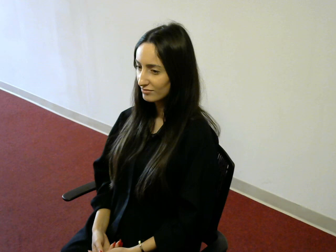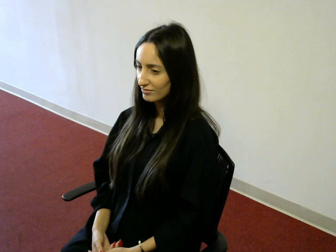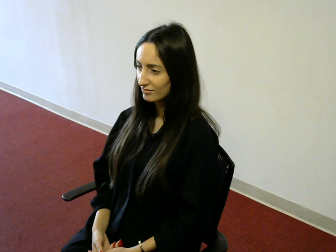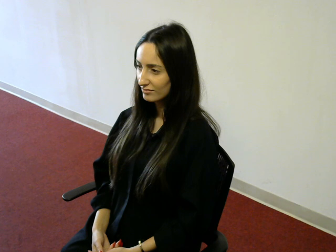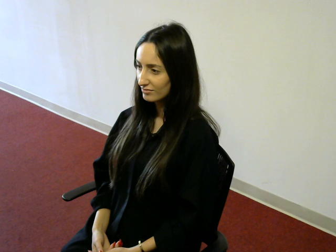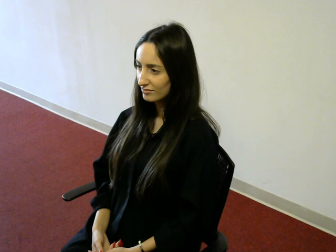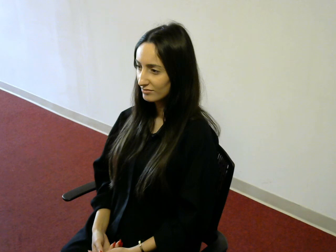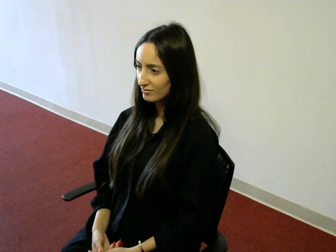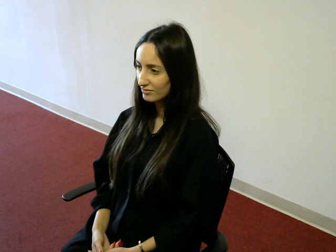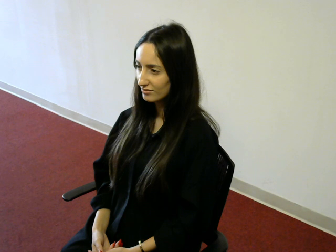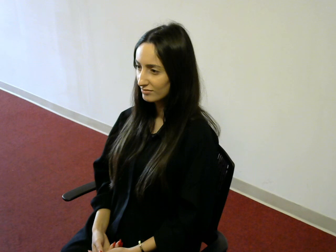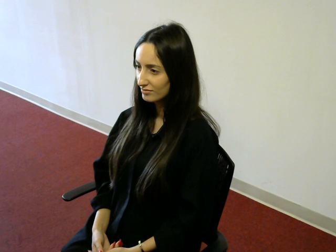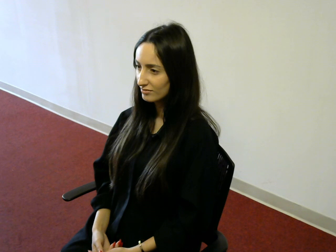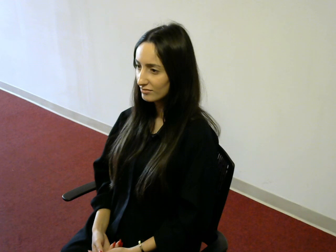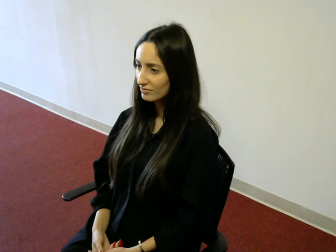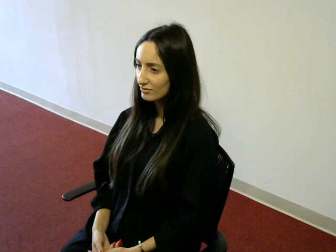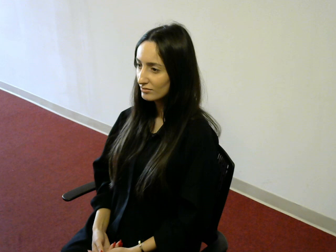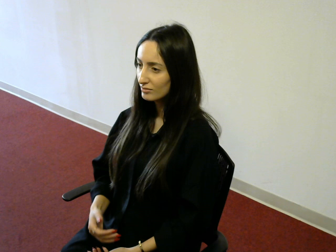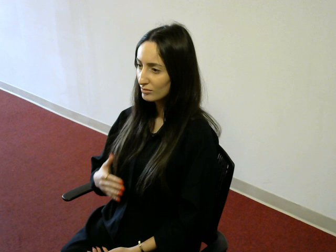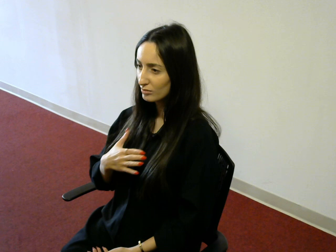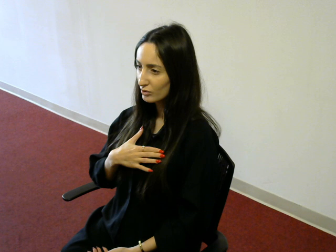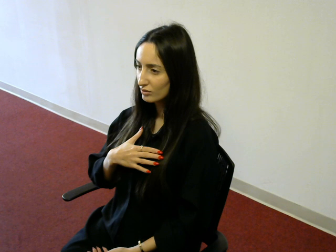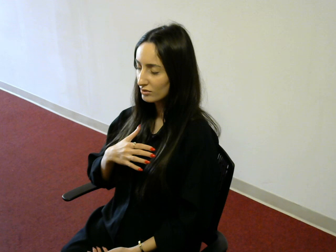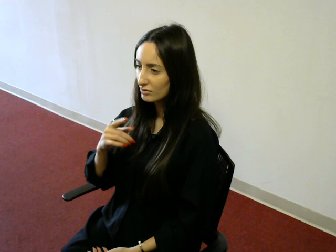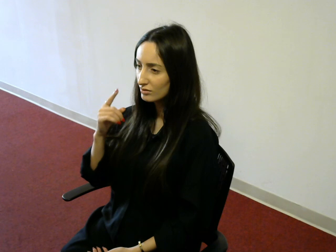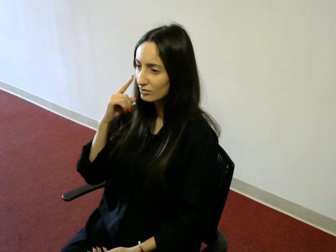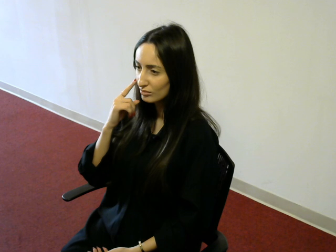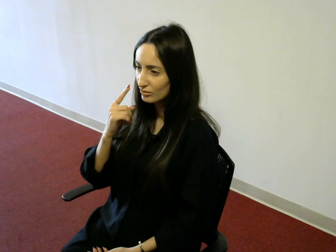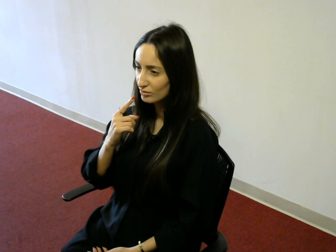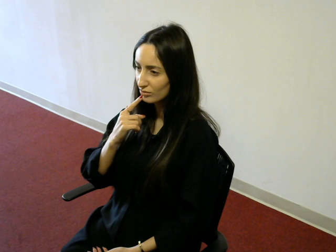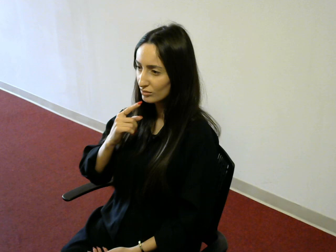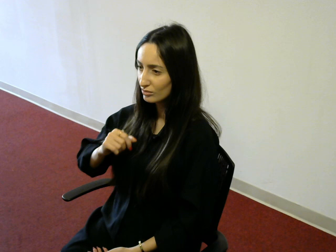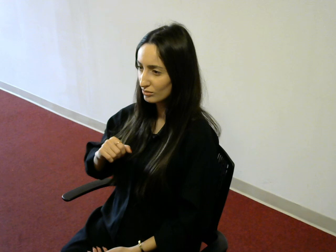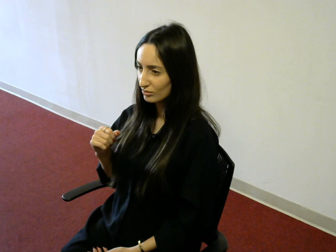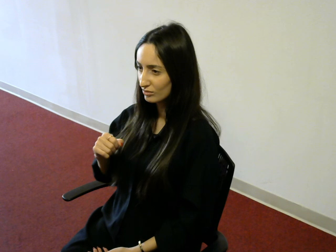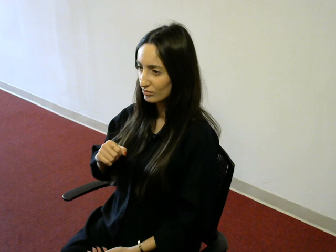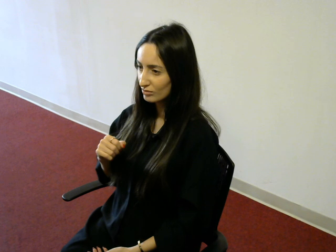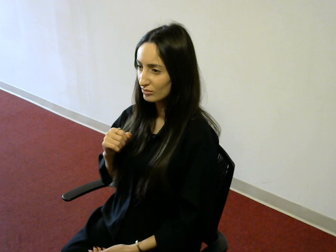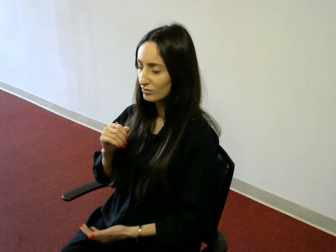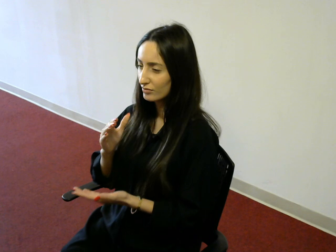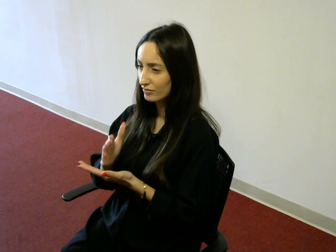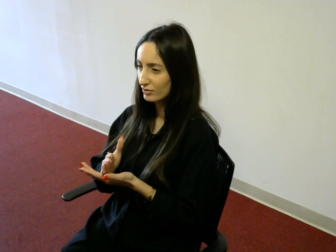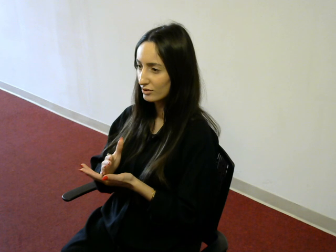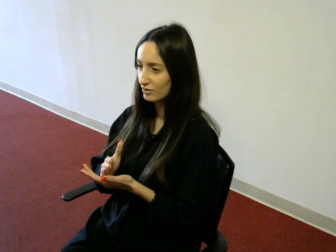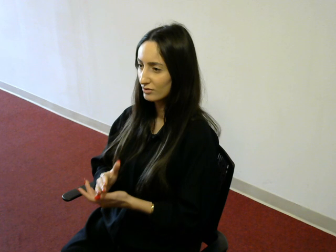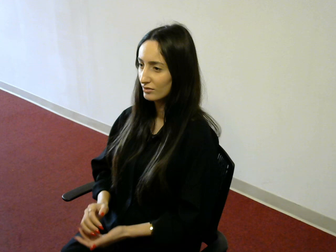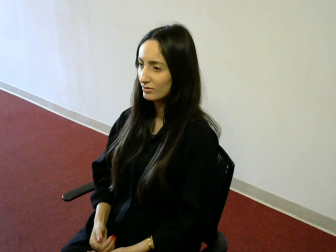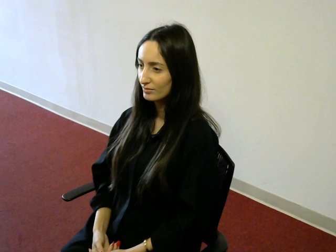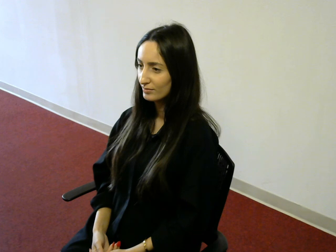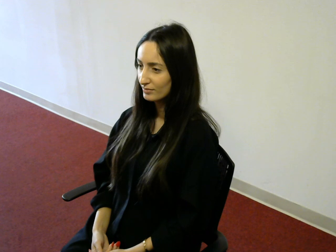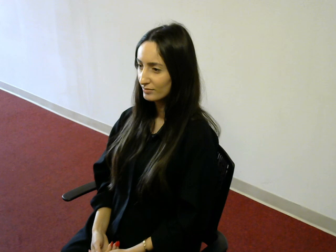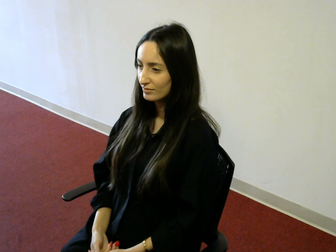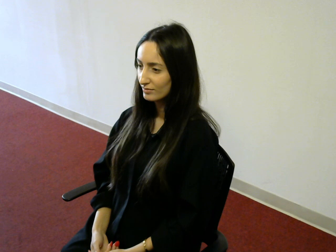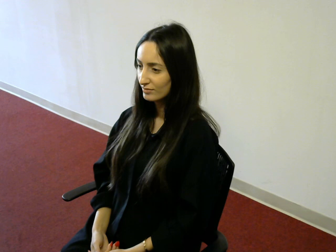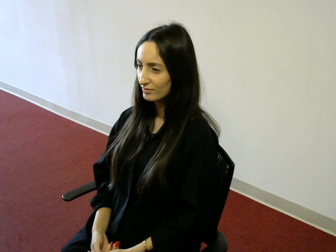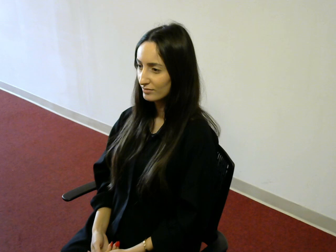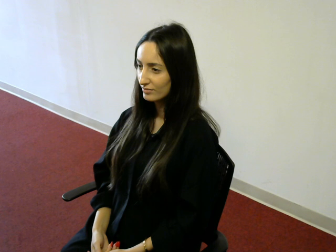Mənim eşitmə məhdudiyyətli dostlarım var